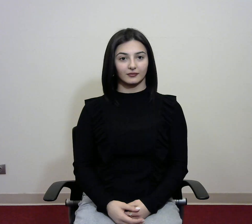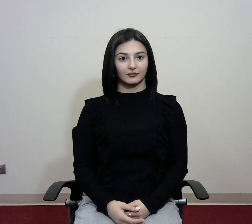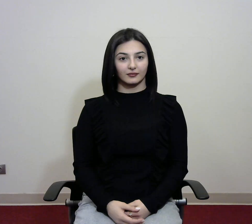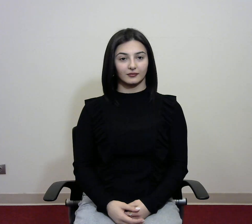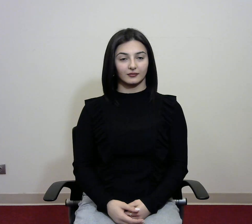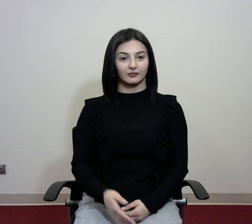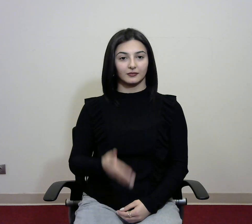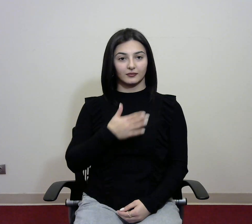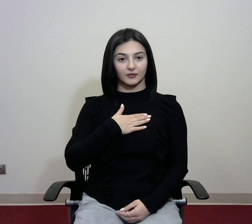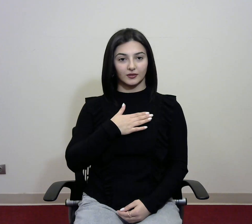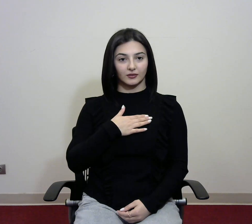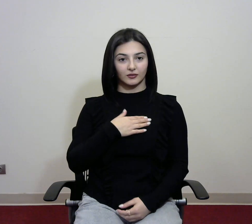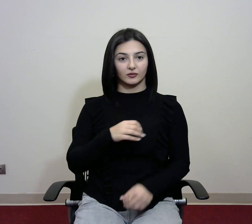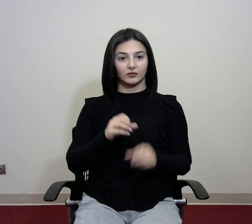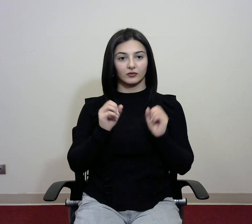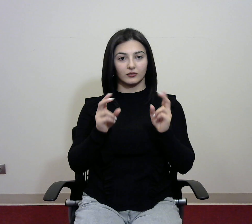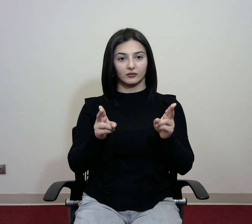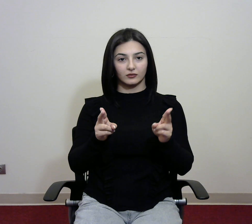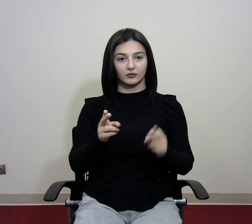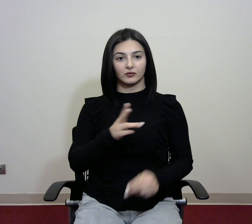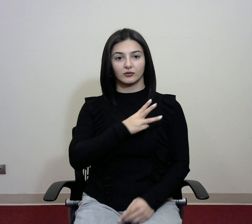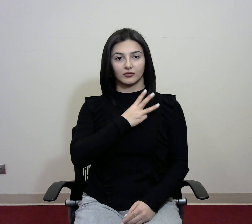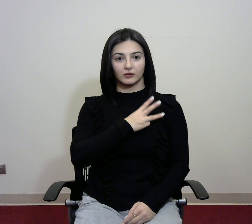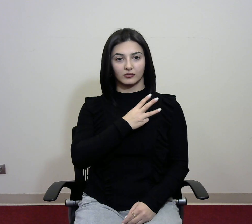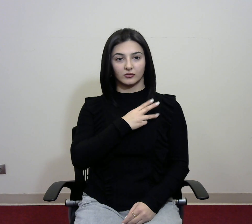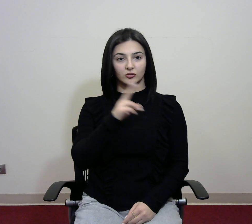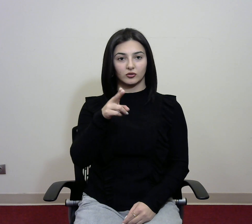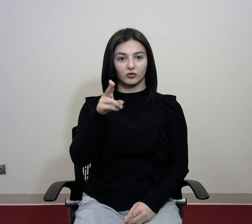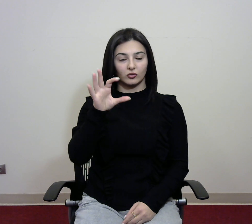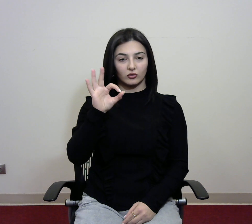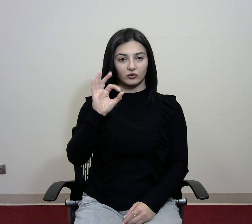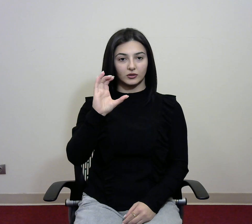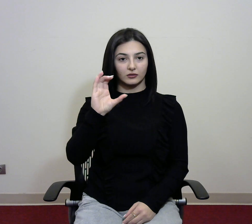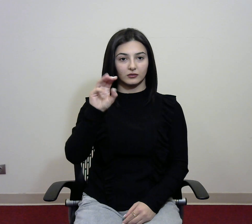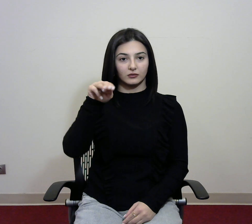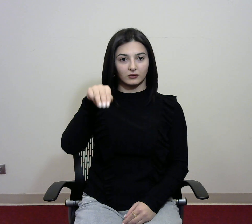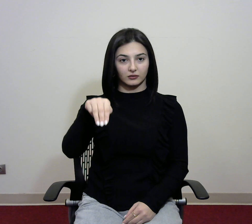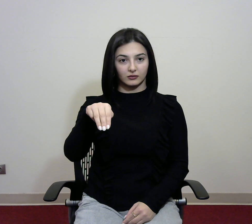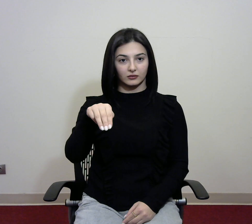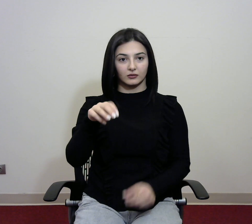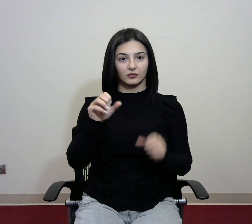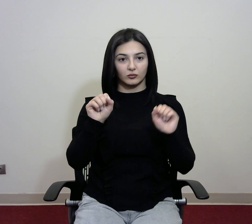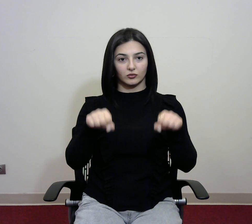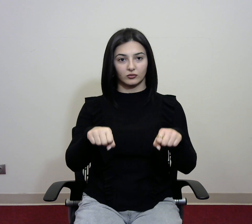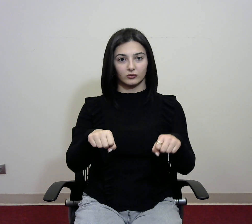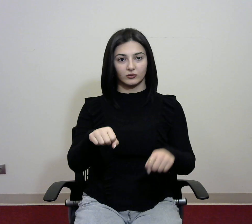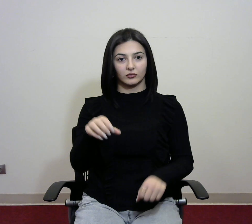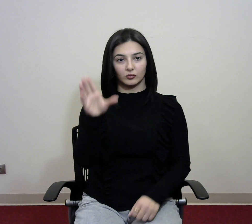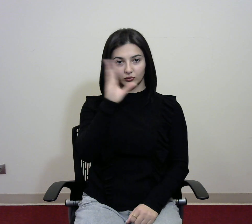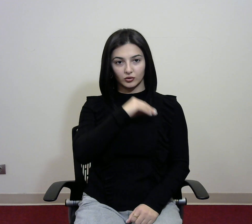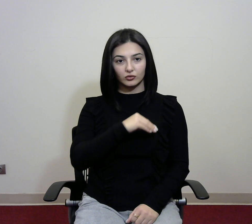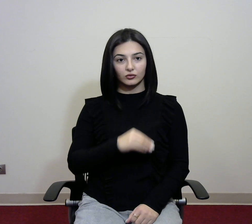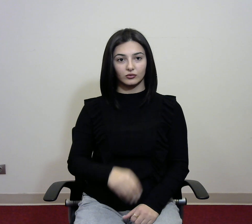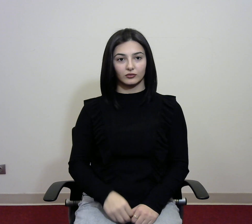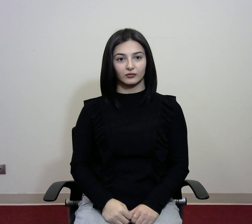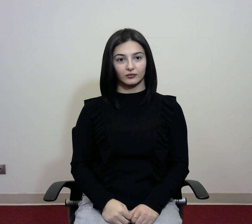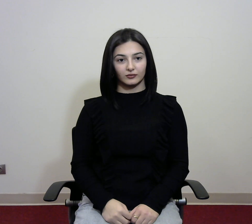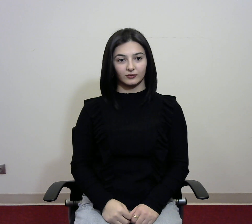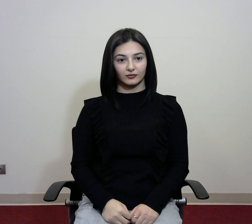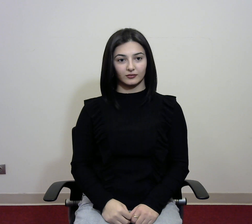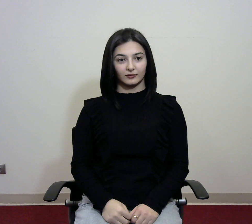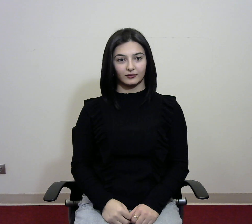Mən necə könüllü DOST ola bilərəm?